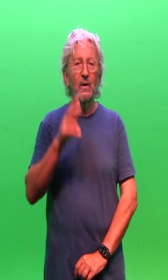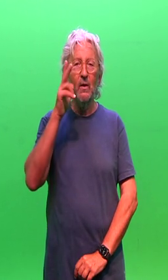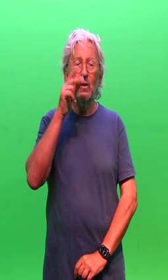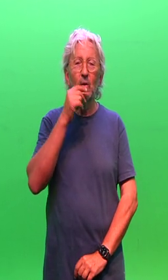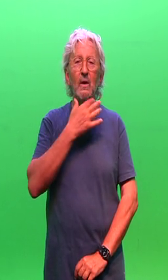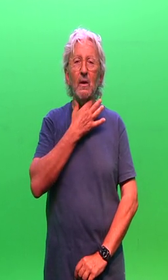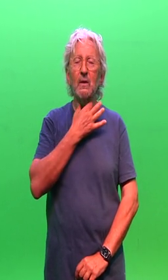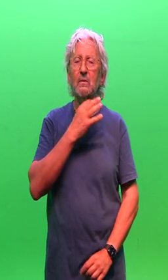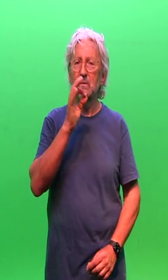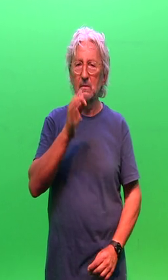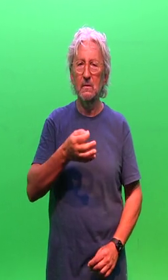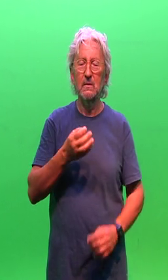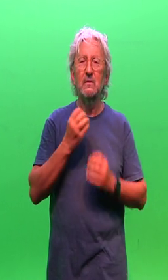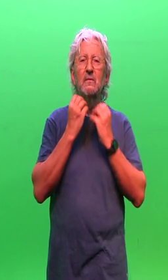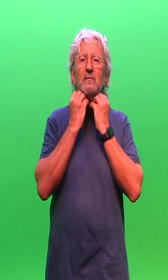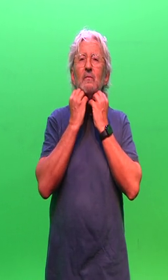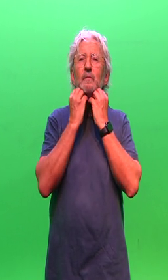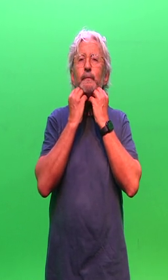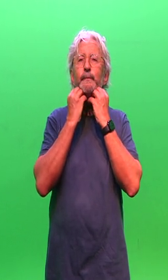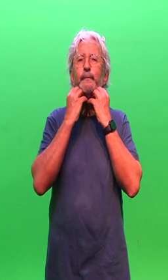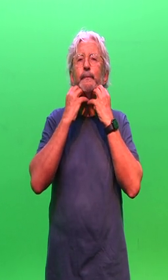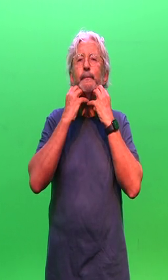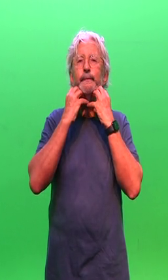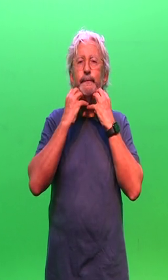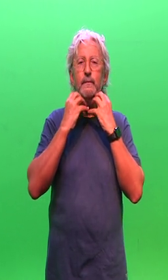Sí, fa mal el coll, el tinc inflamat.